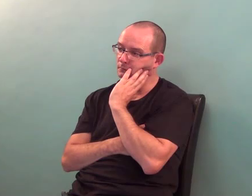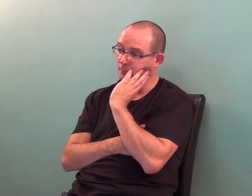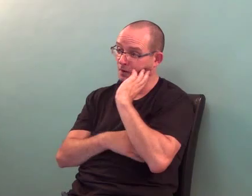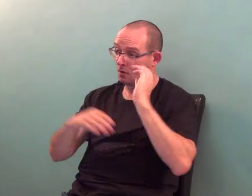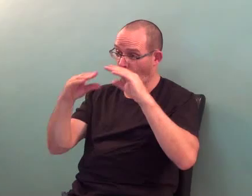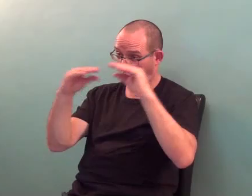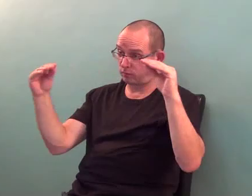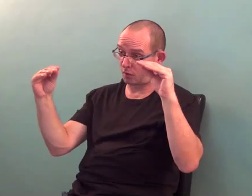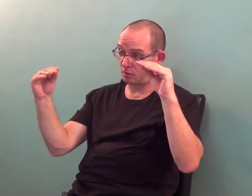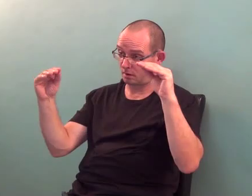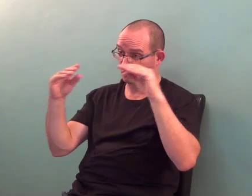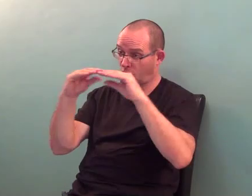Ufo?